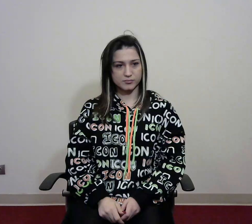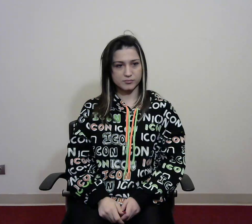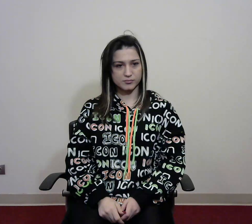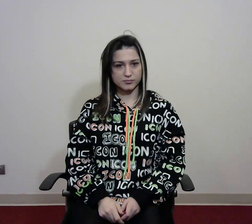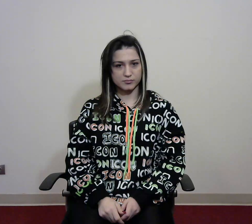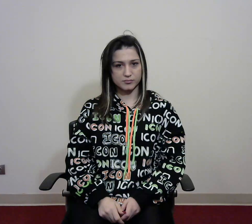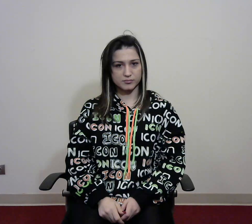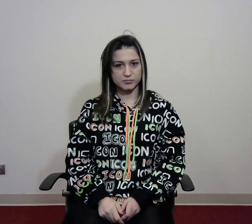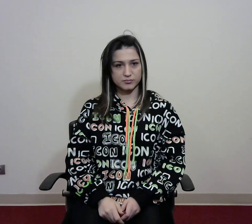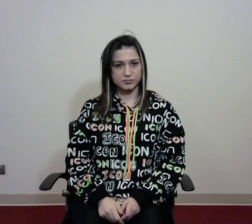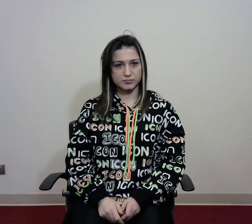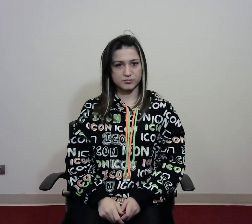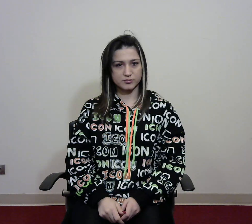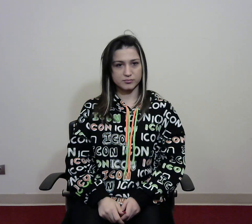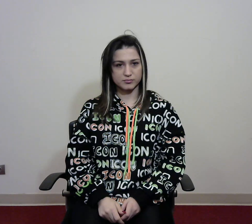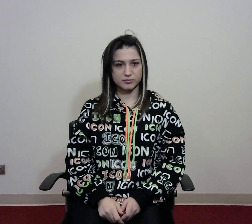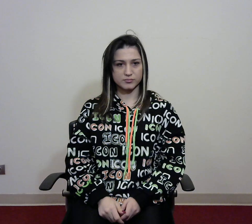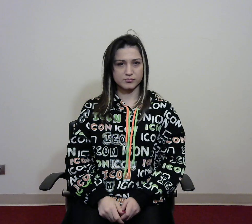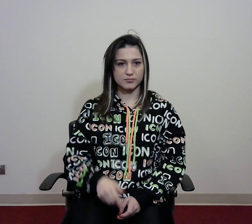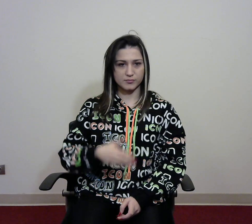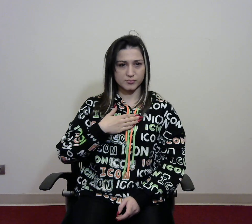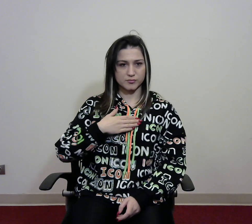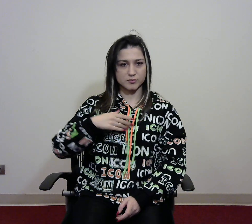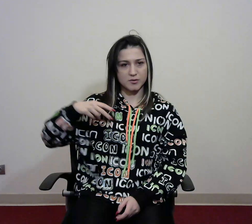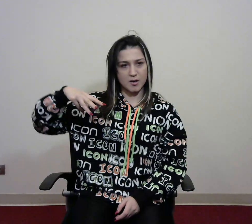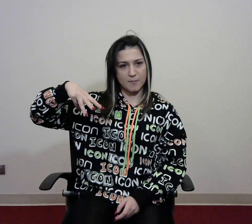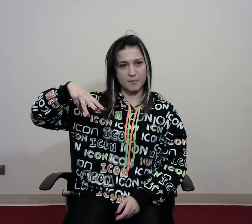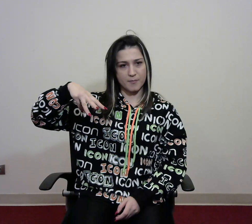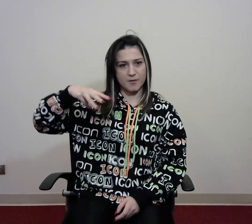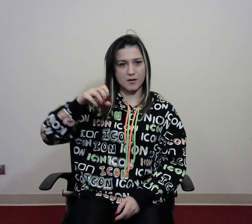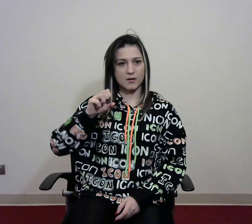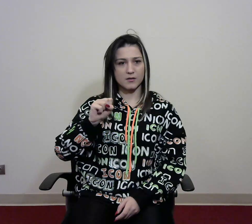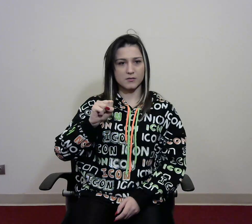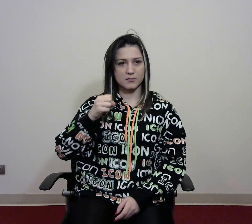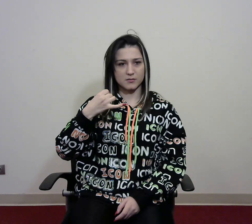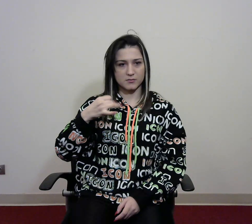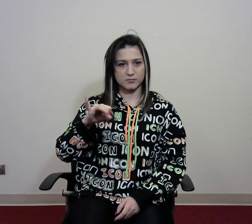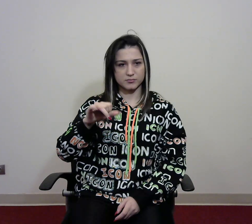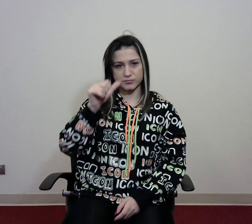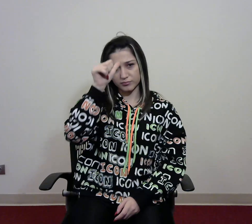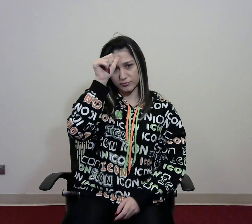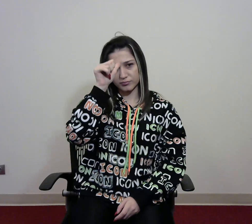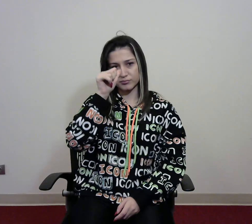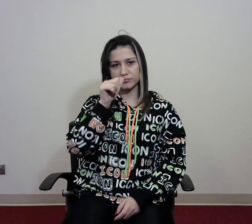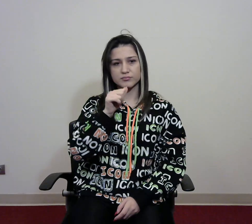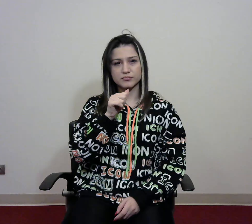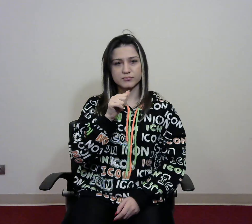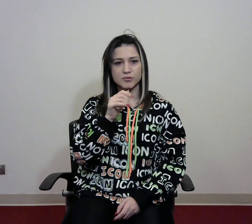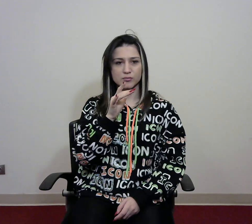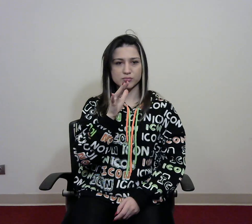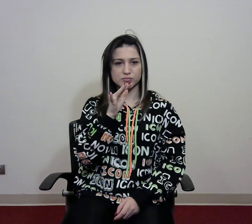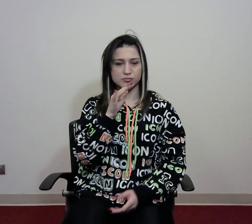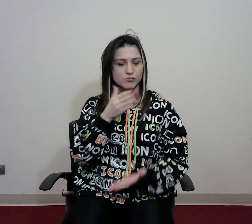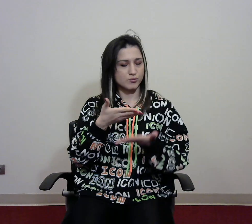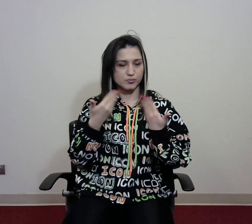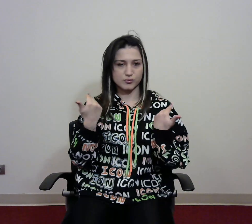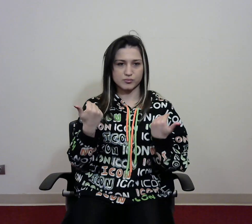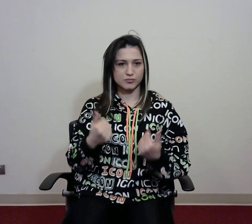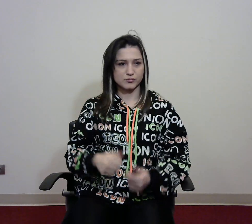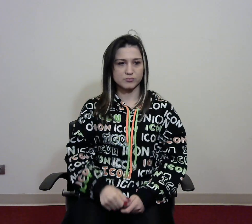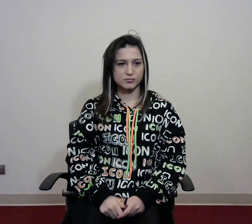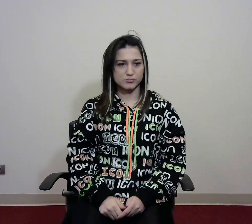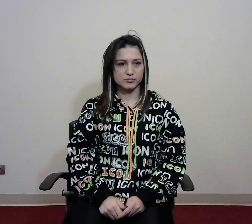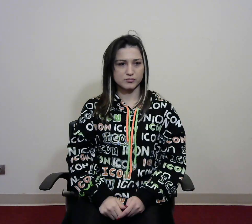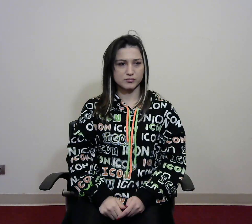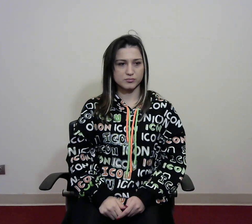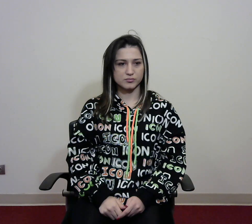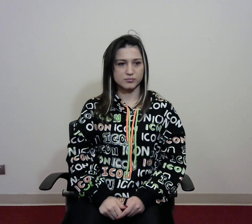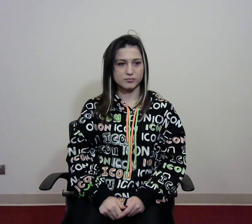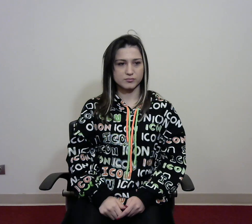Mənim may ayında vaxtım yoxdur